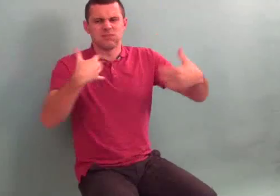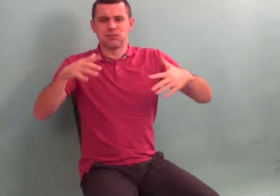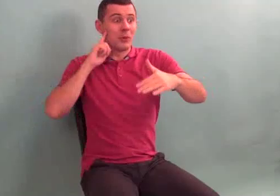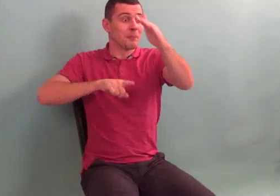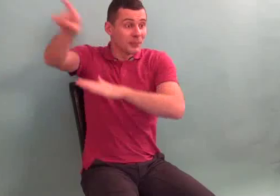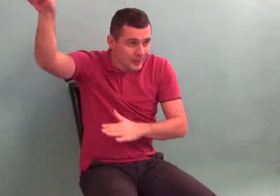Chłopak ucieka.